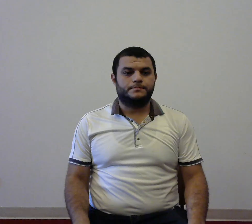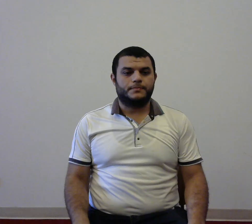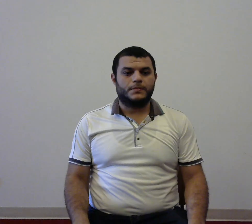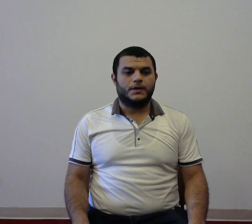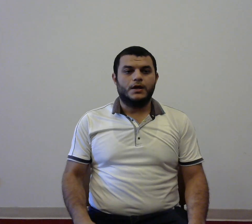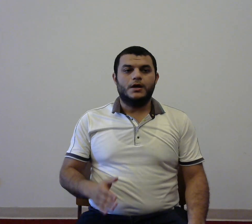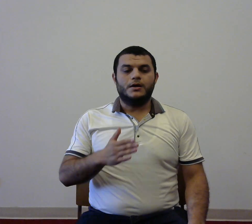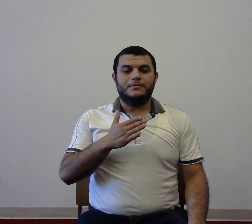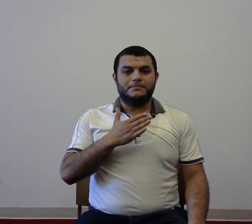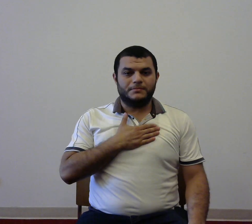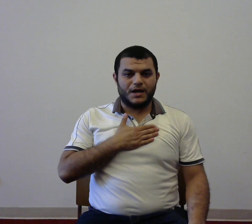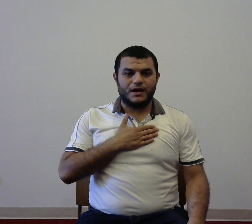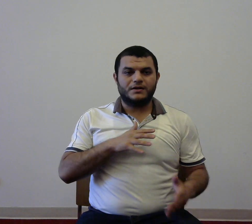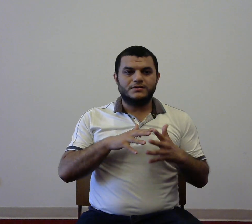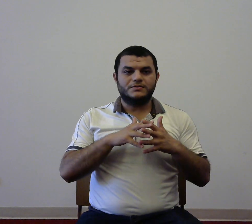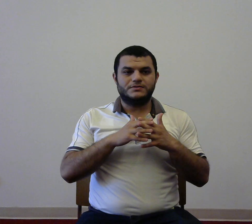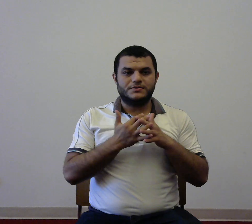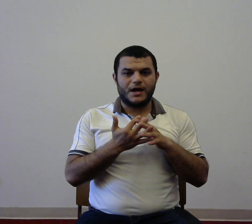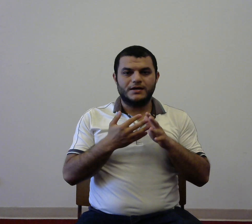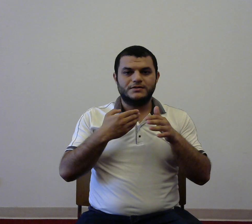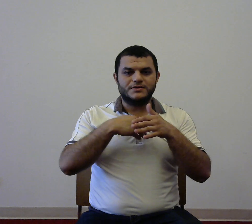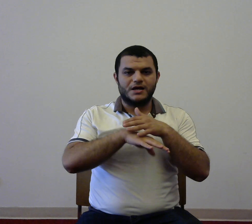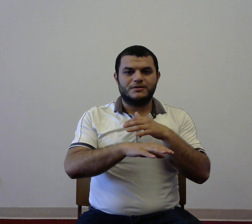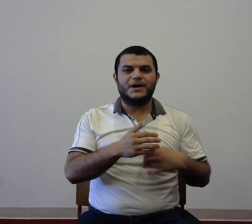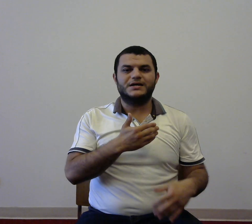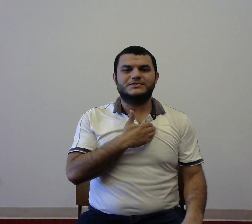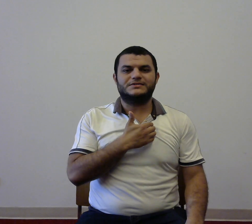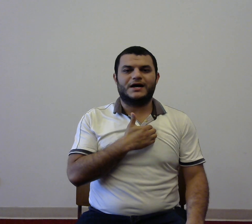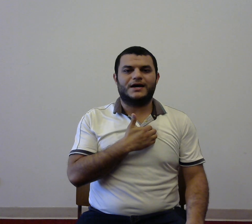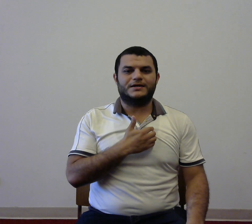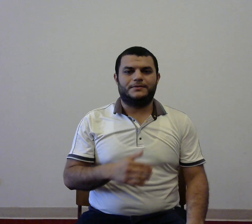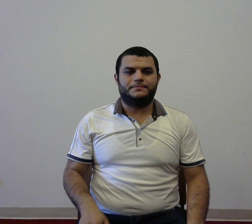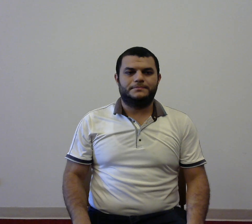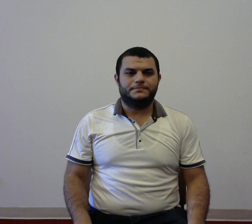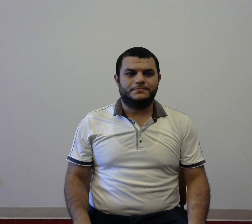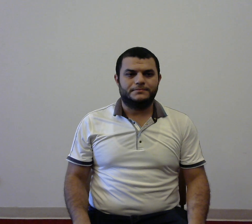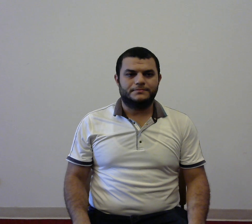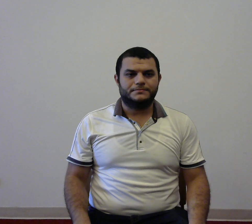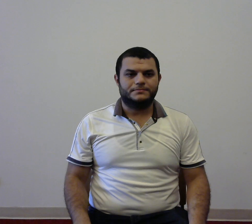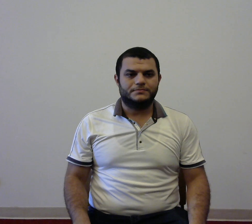Mən kəndə getmək istəyirəm